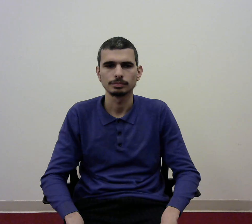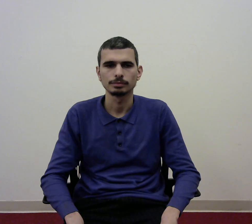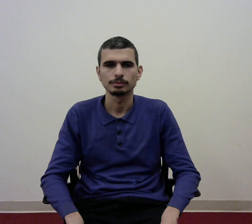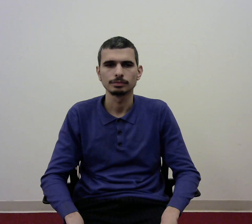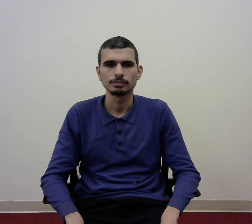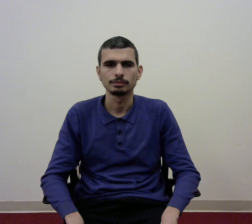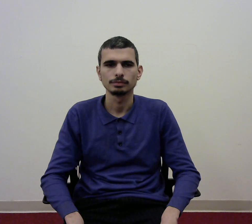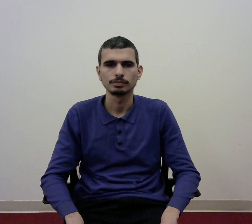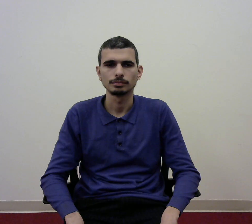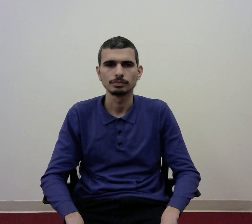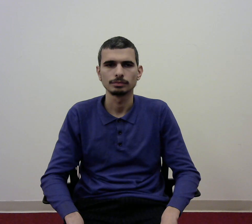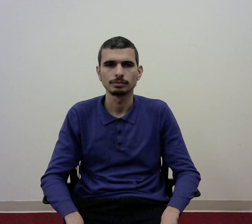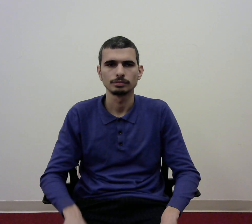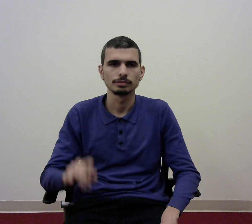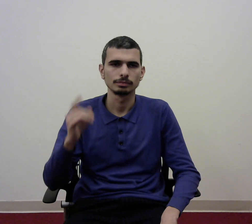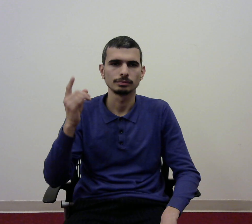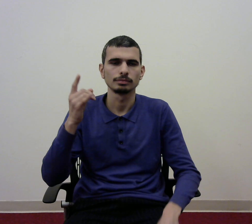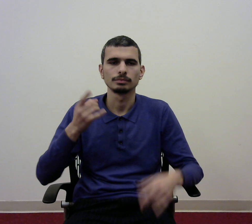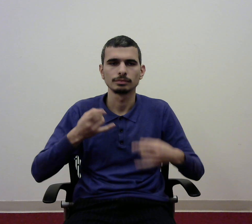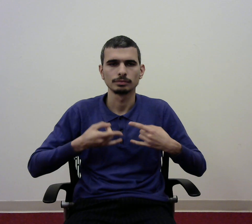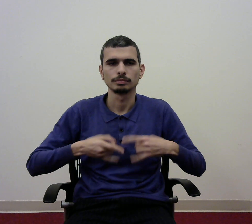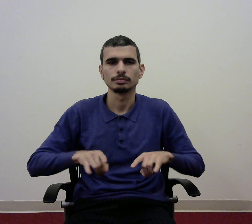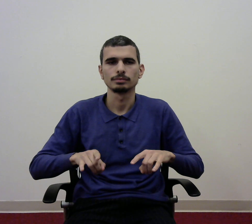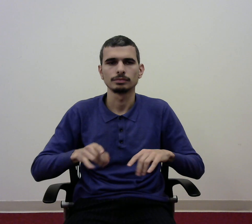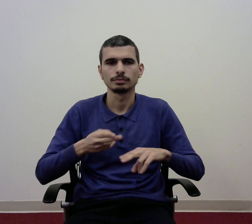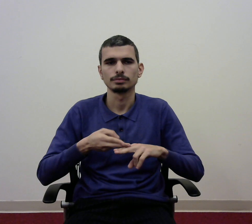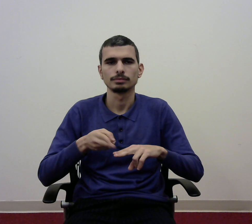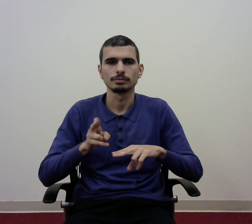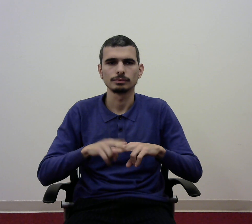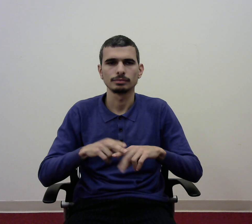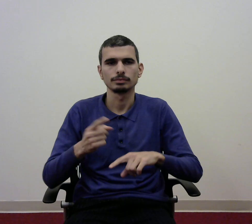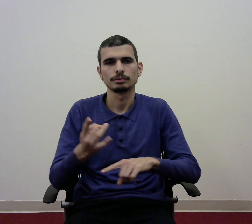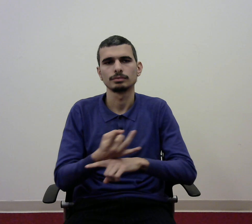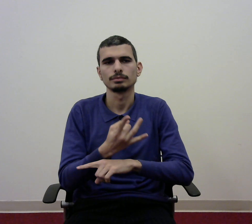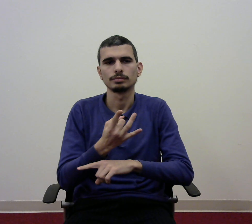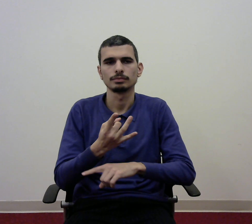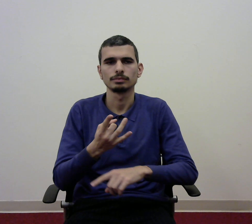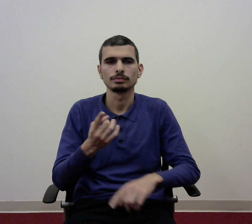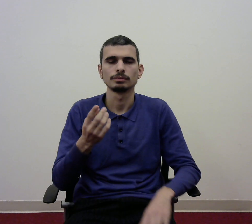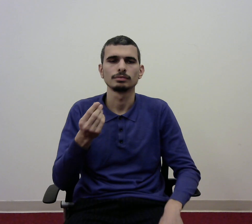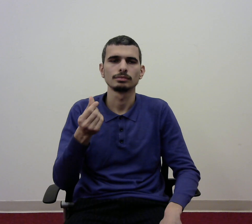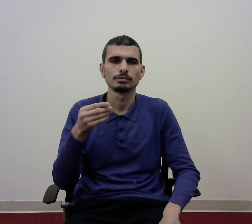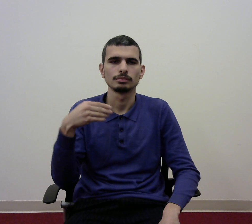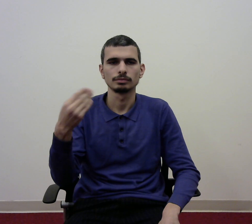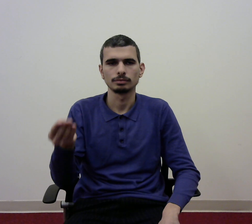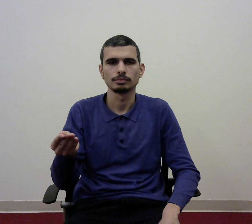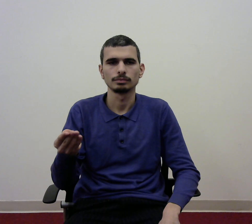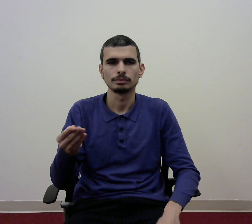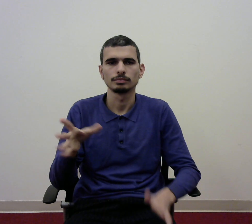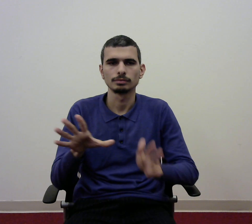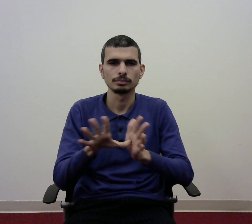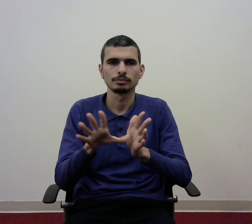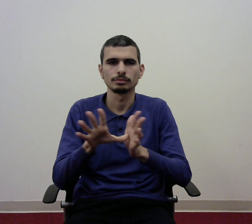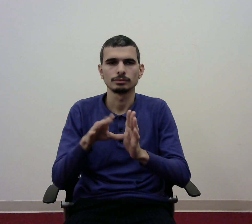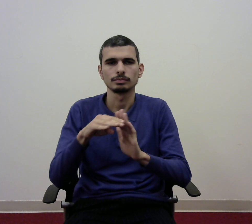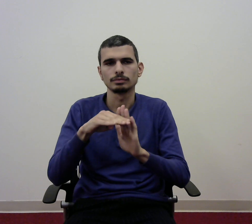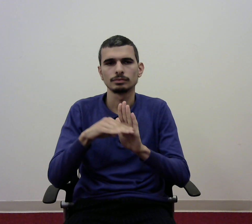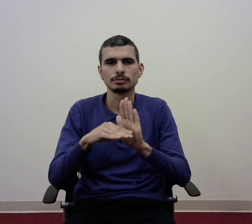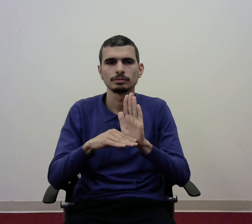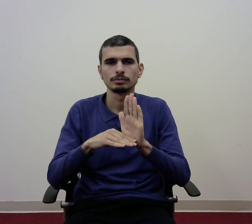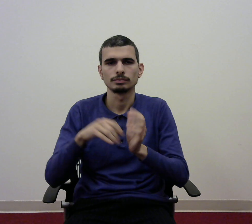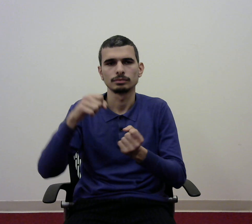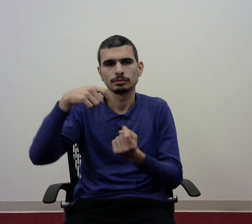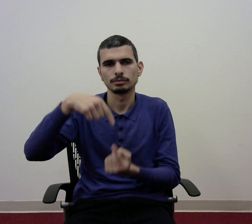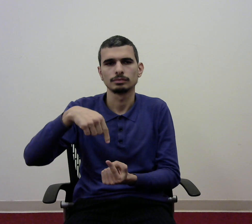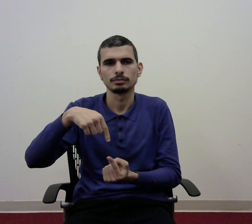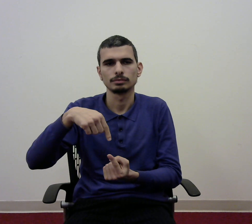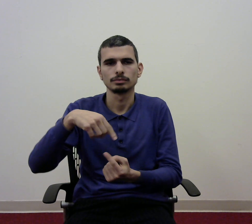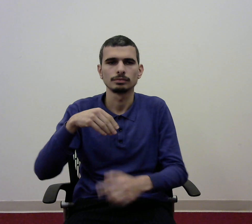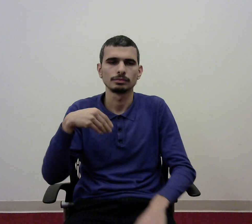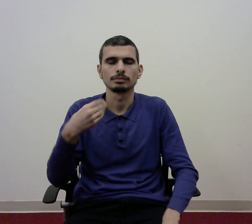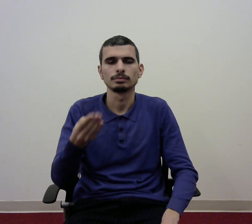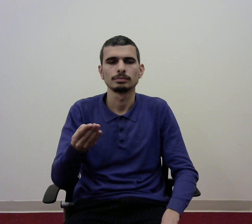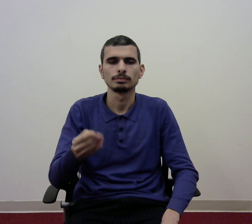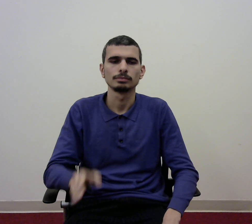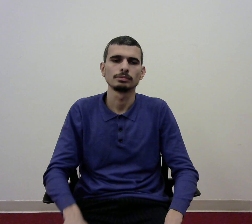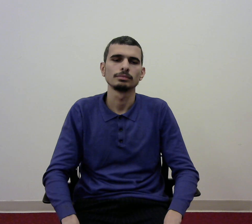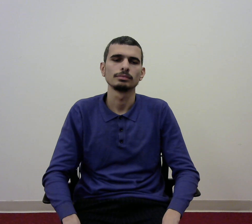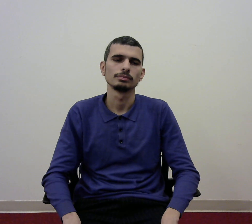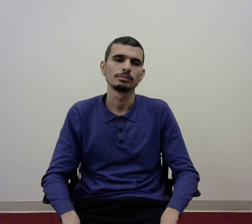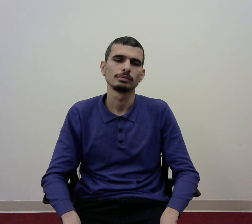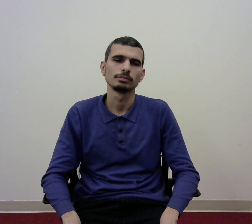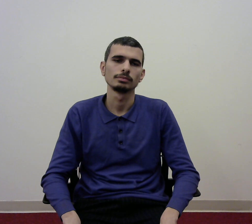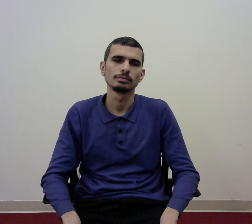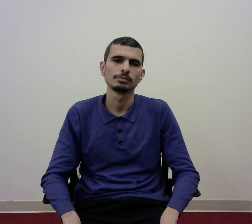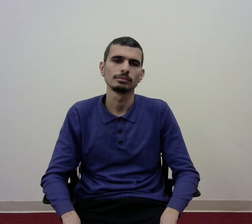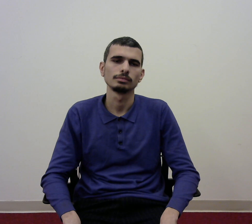Uşağın doğulmasına görə birdəfəlik məbləğin verilməsi elektron qaydaya uyğun verilir